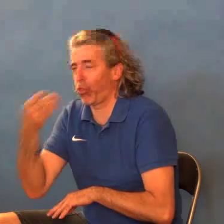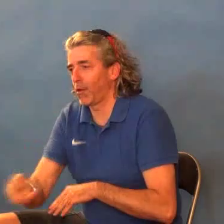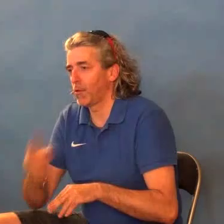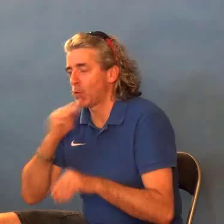Gruszki się rozsypały.